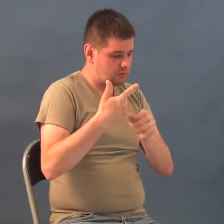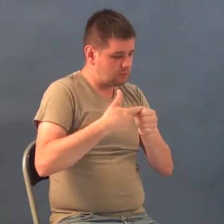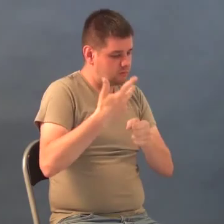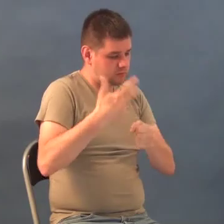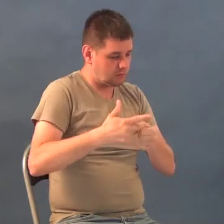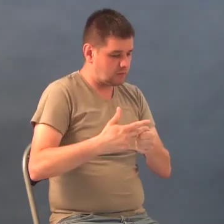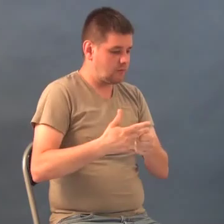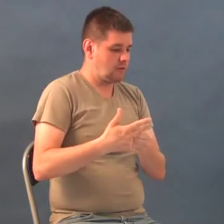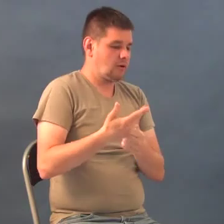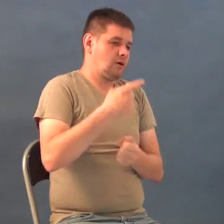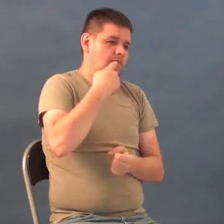Nie, pracuję.